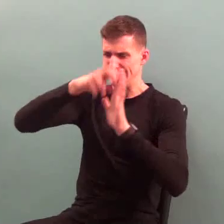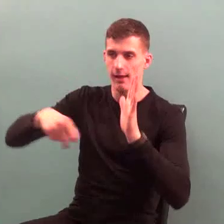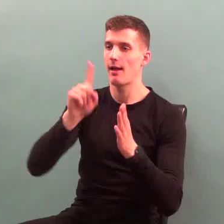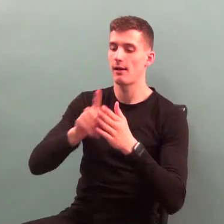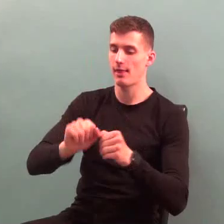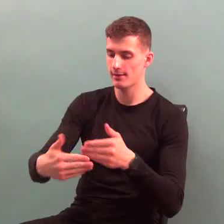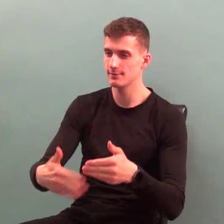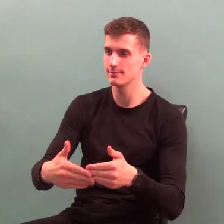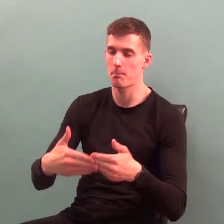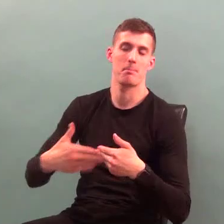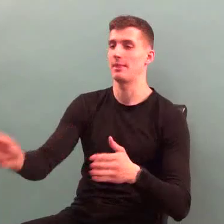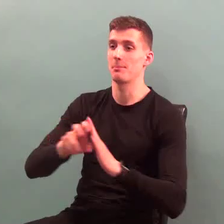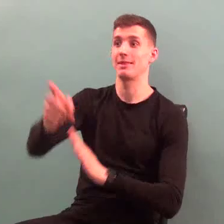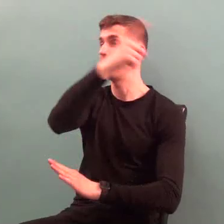Udaje mu się wydostać przez uchylone drzwiczki.